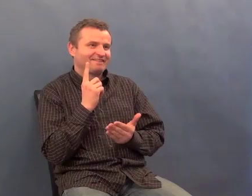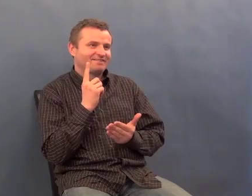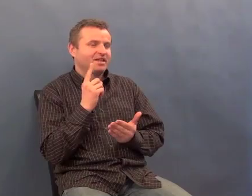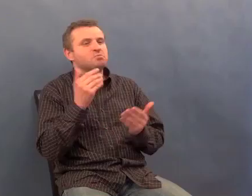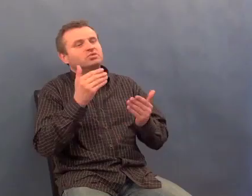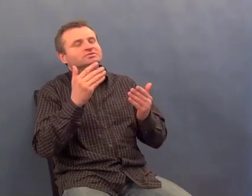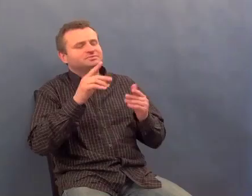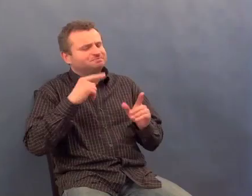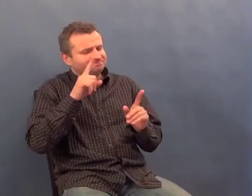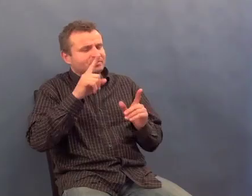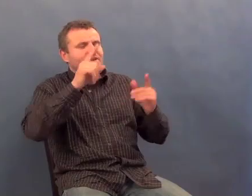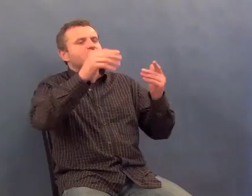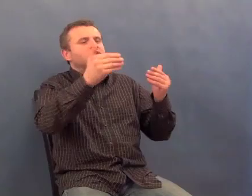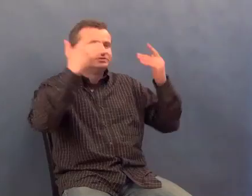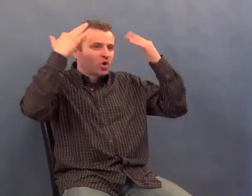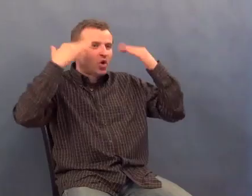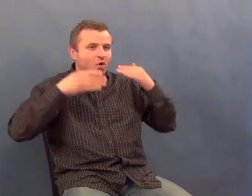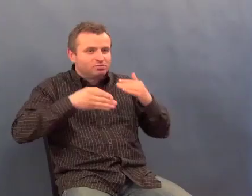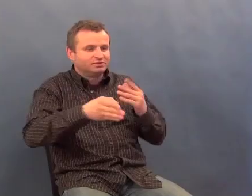Może... nie, tu chodzi o to, że jest zakaz kąpieli dla chłopca i dziewczyny.